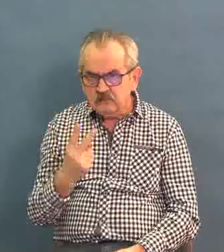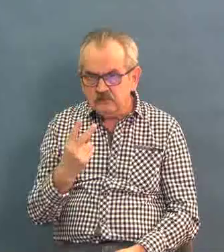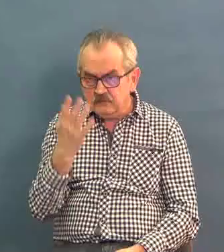Czwartego?